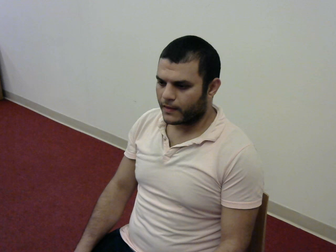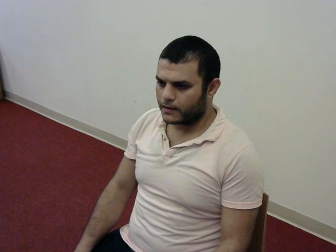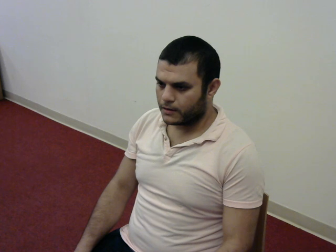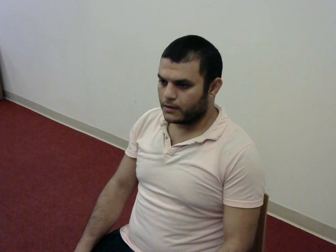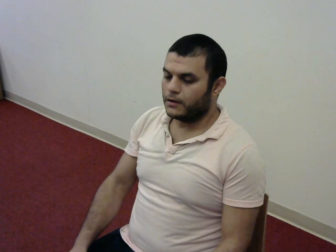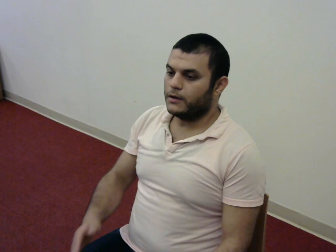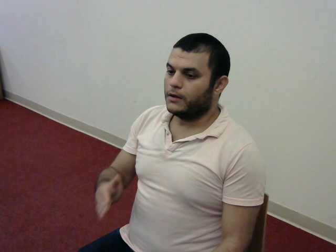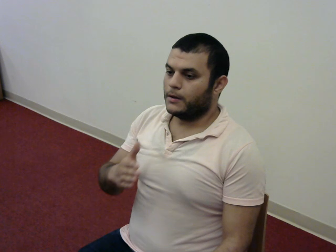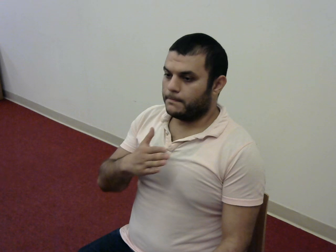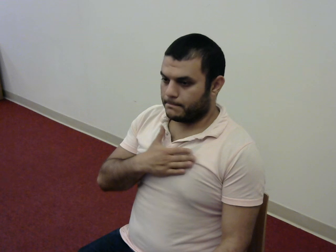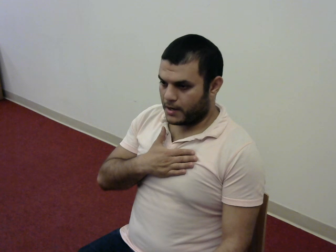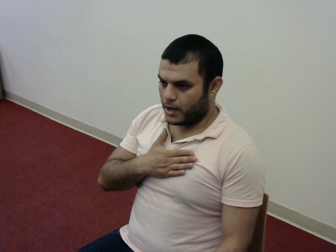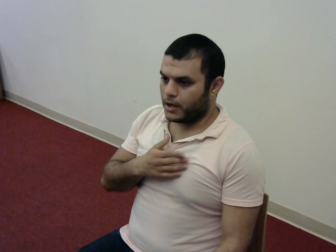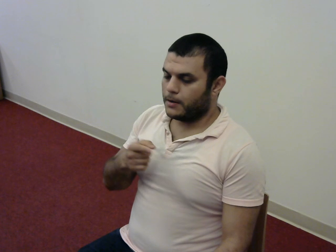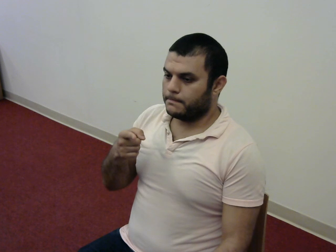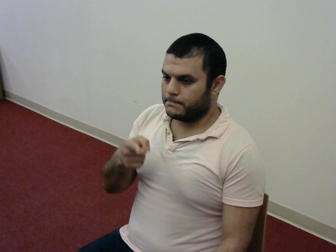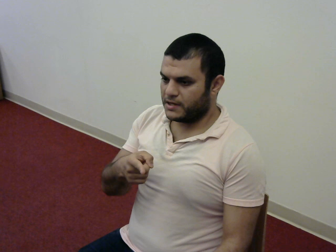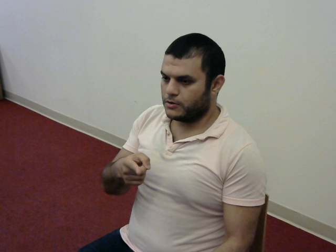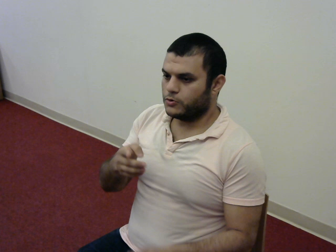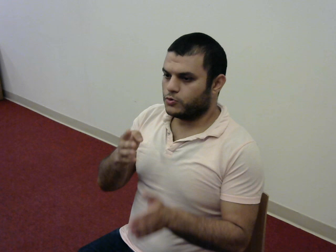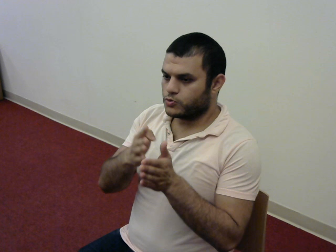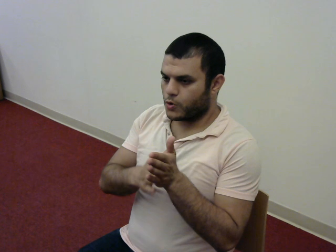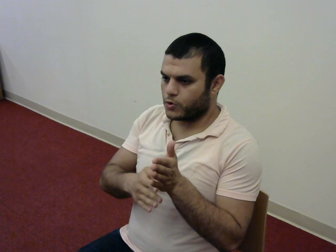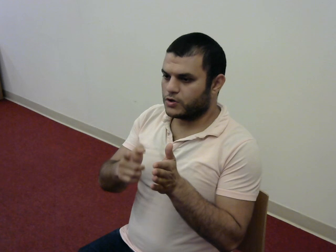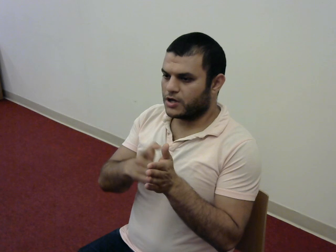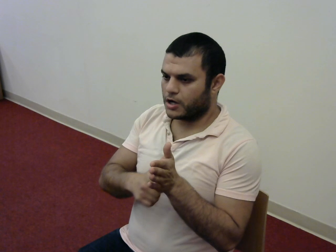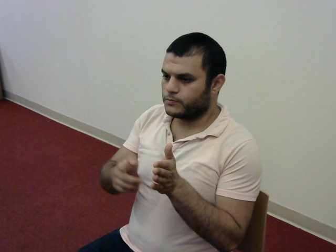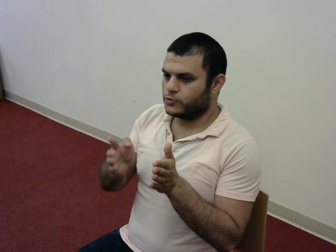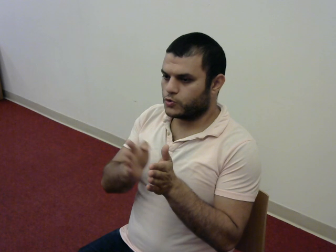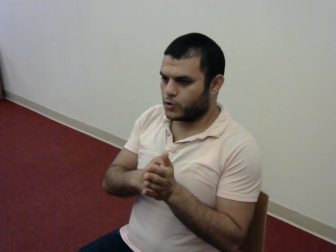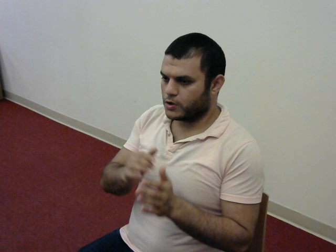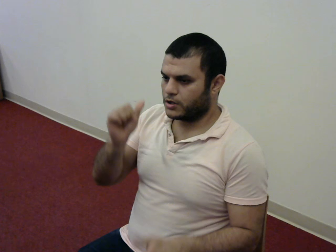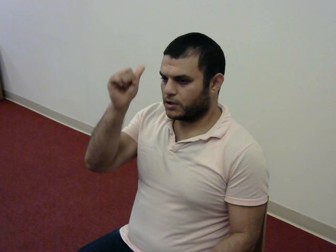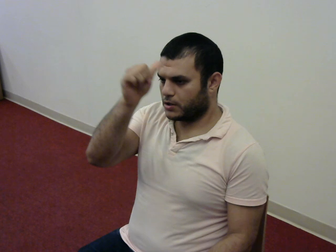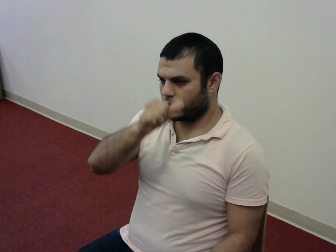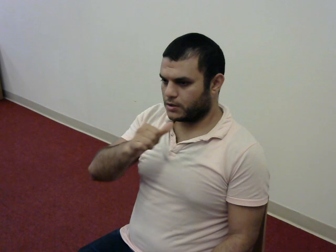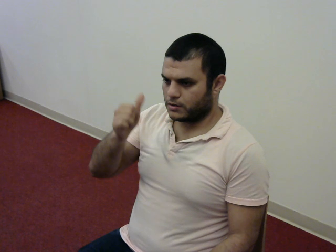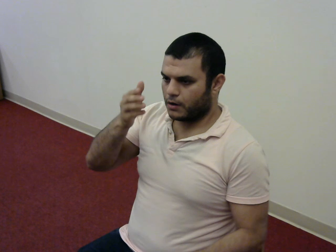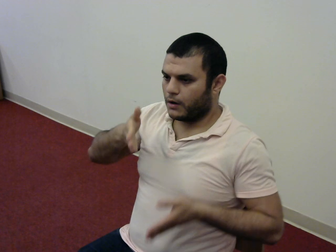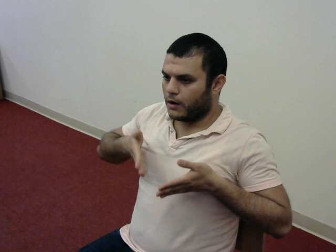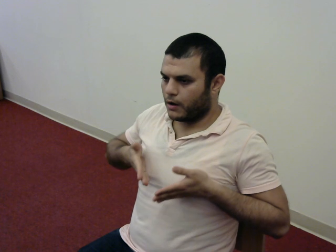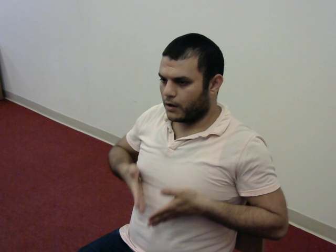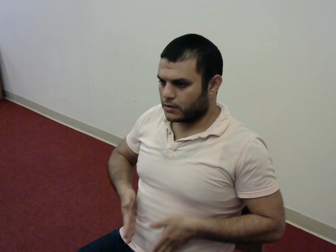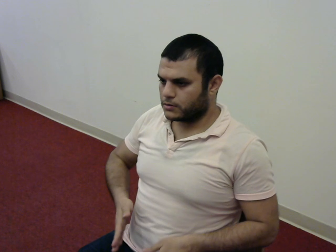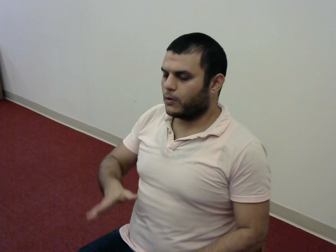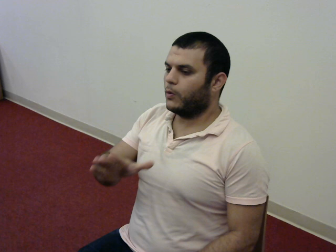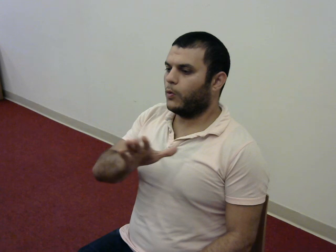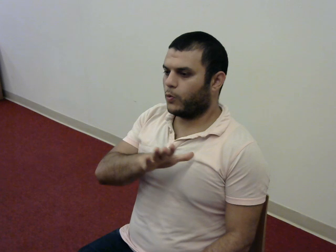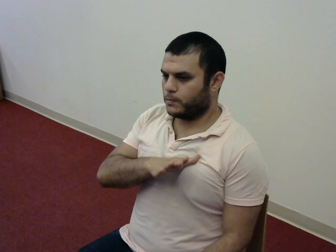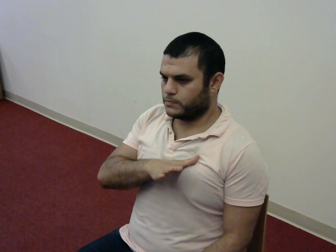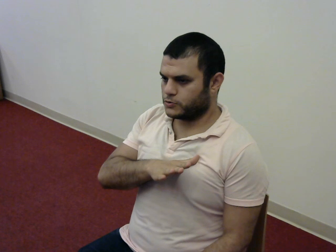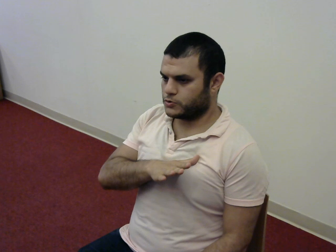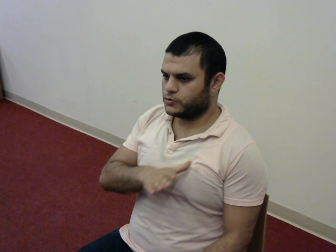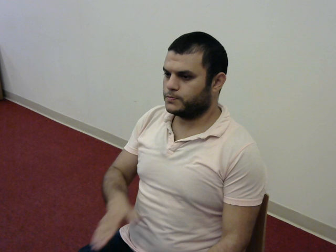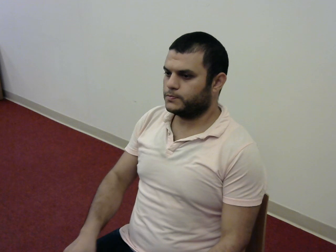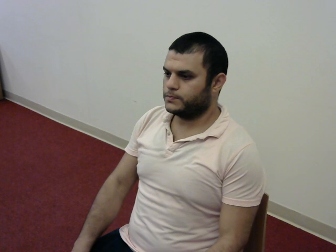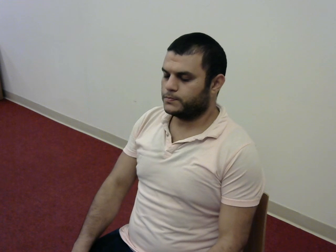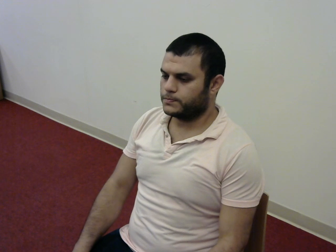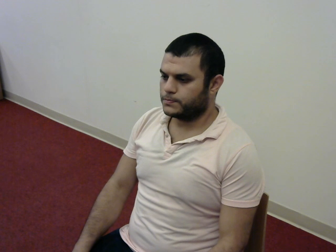Mən 1979-cu ildə anadan olmuşam